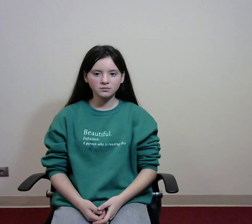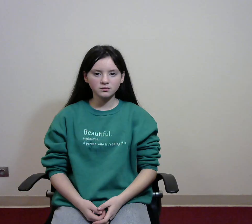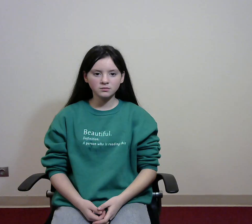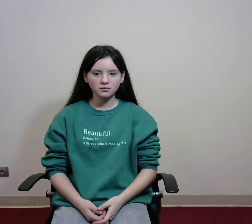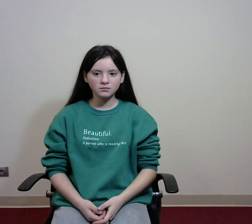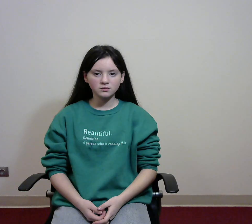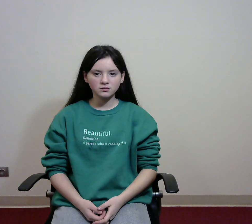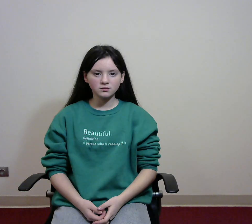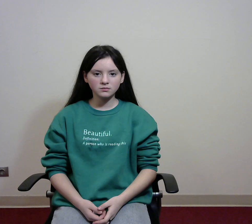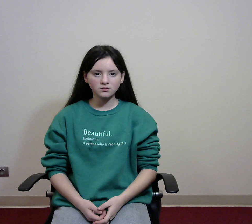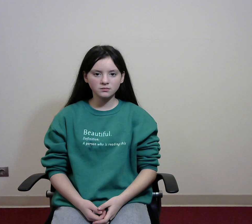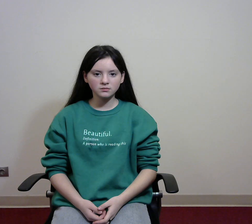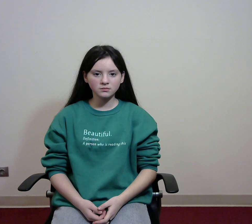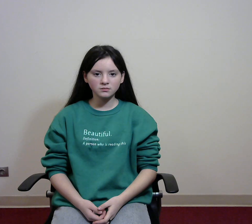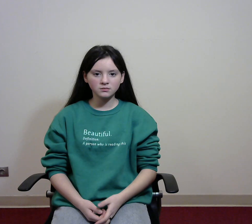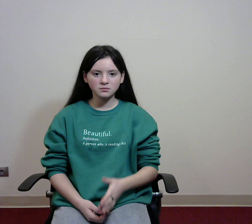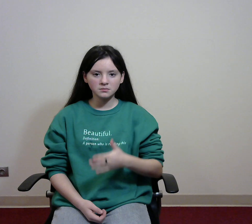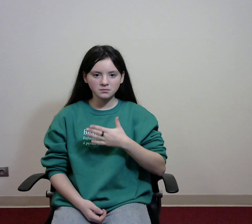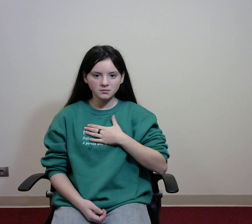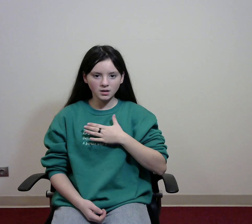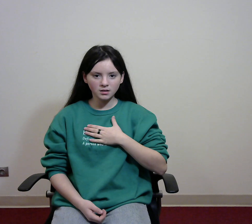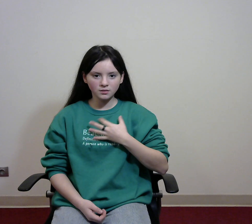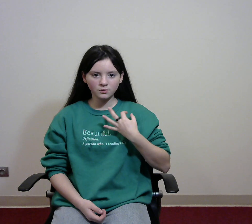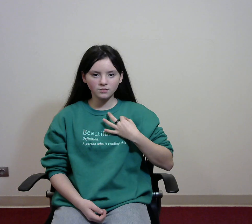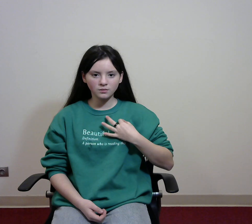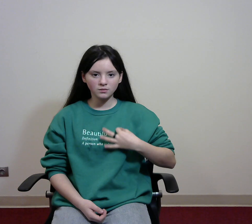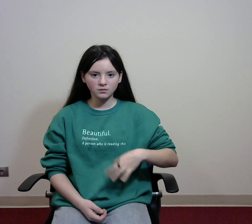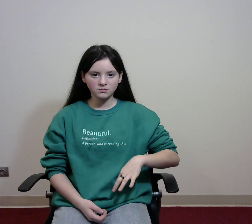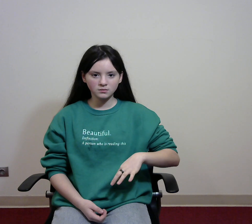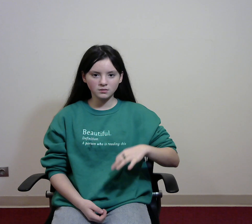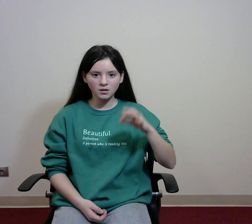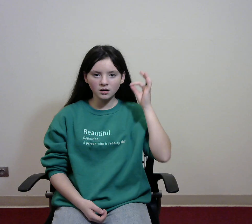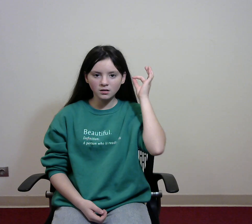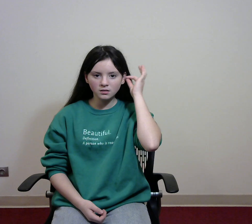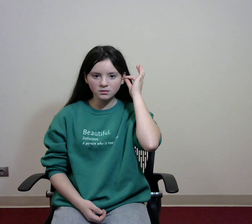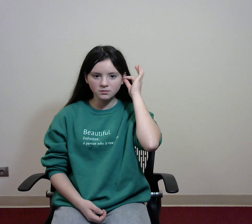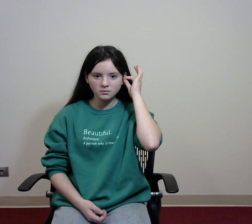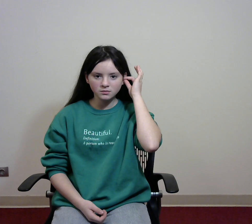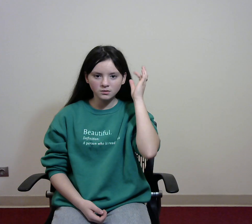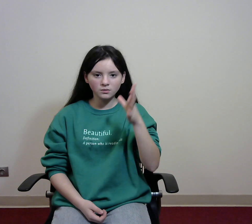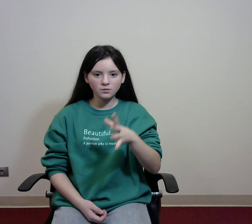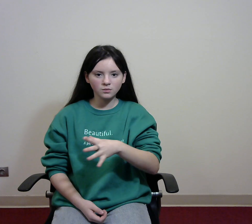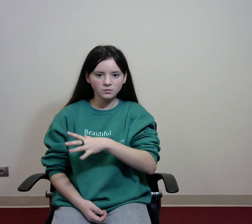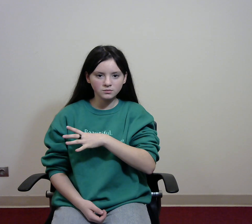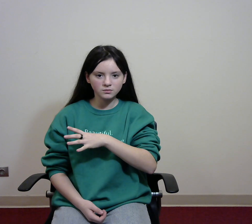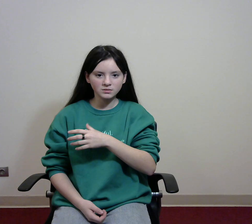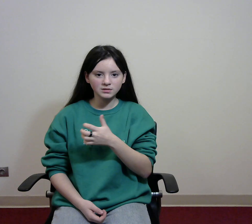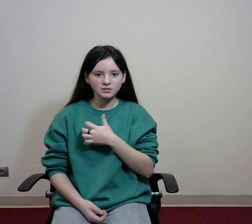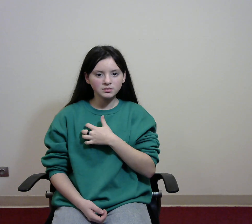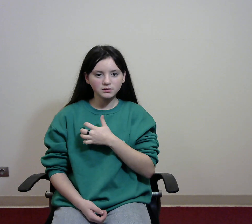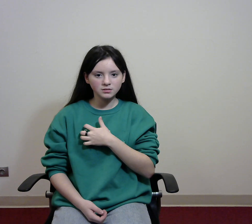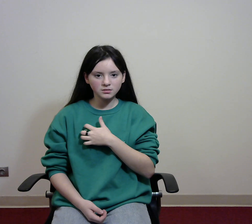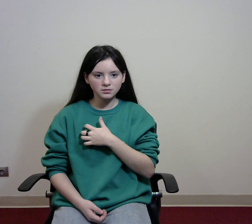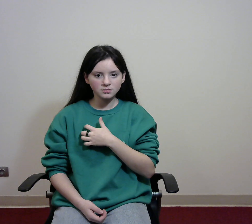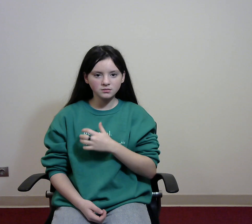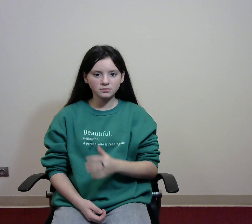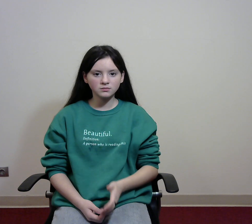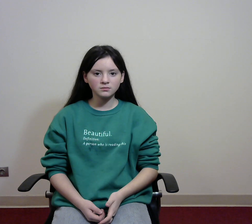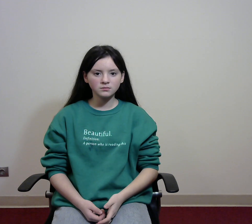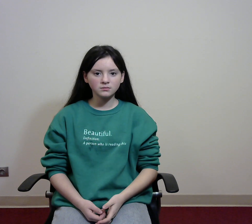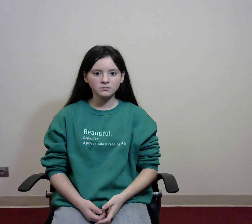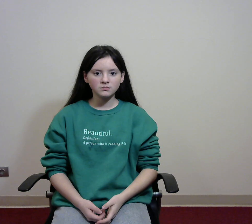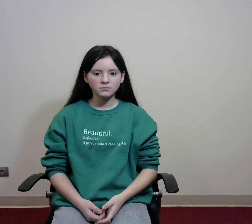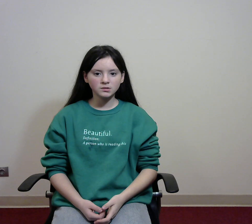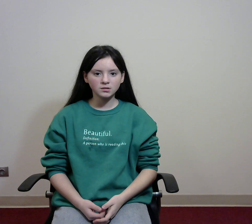Mənim oğlum həkim olmaq istəyir